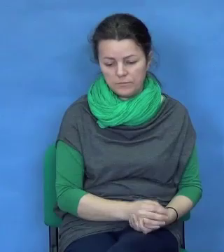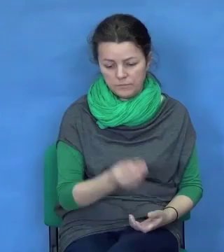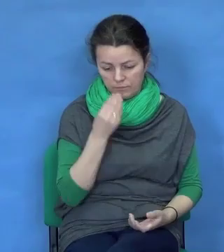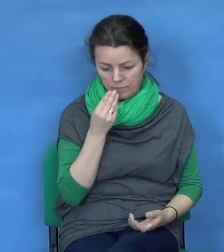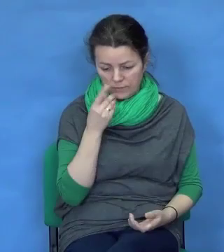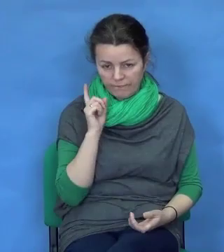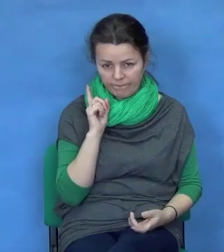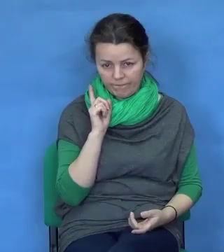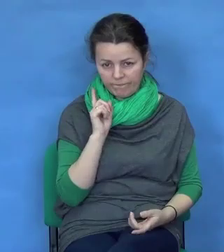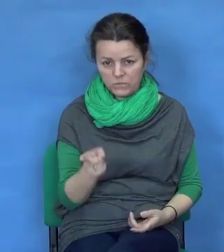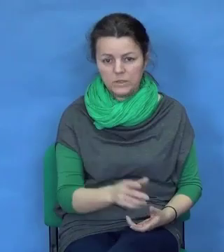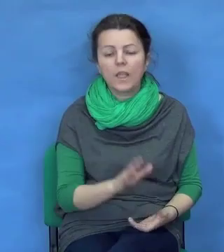Nie wolno jeść.